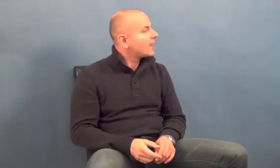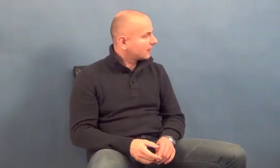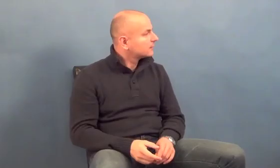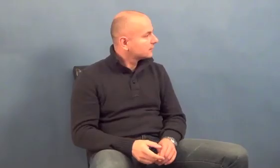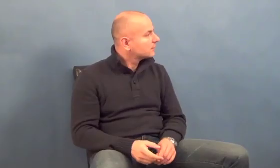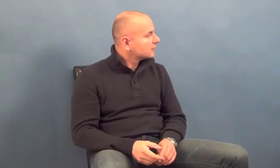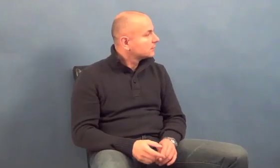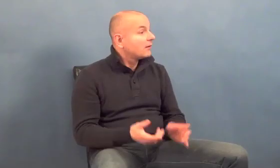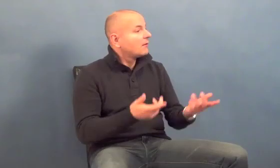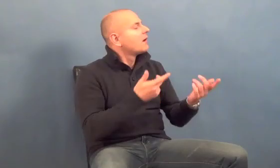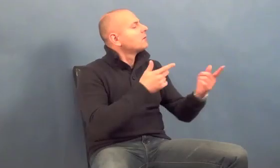Tak.